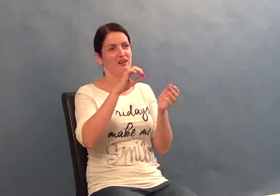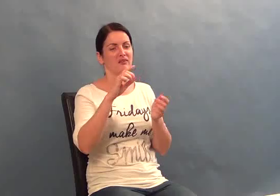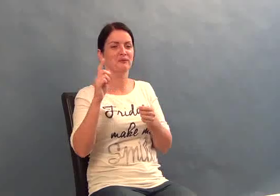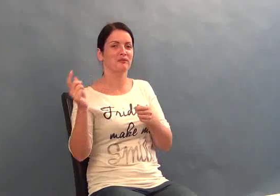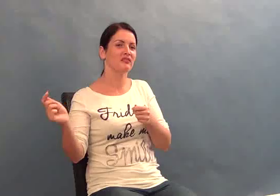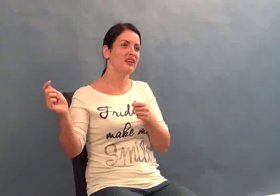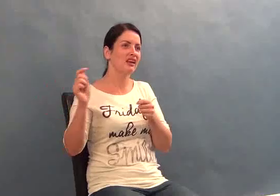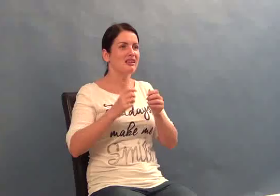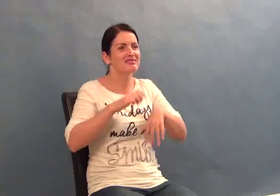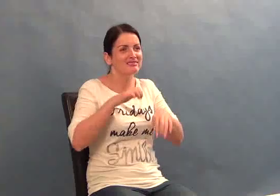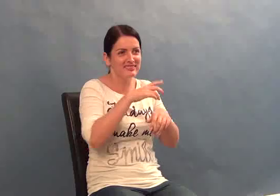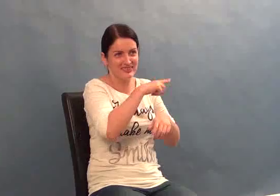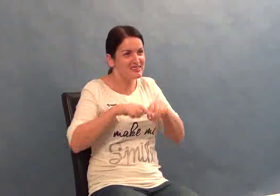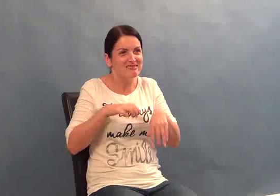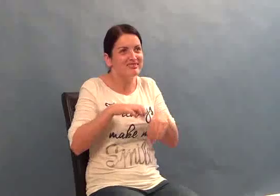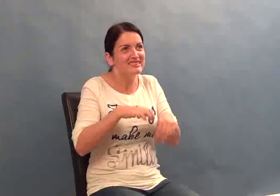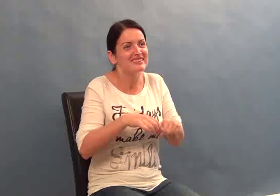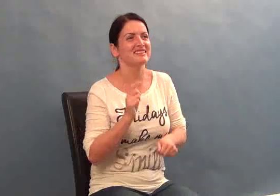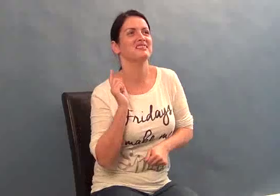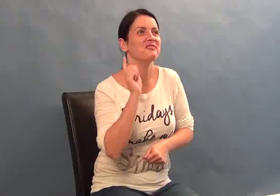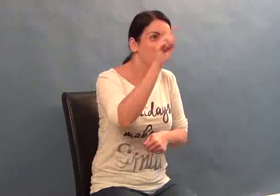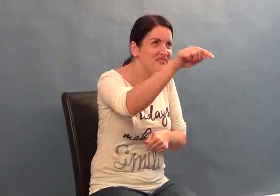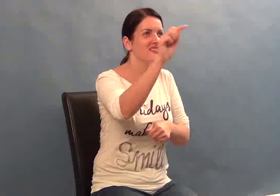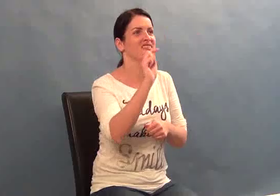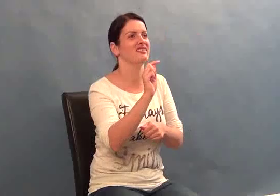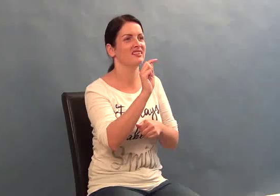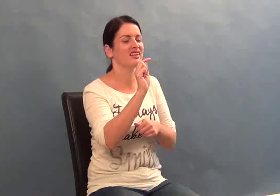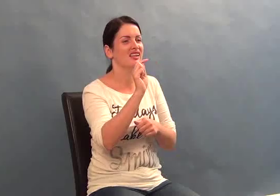Kot biegł i przyszedł do kury.